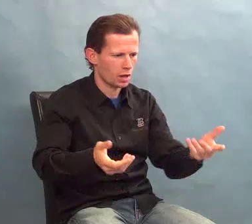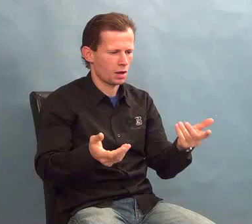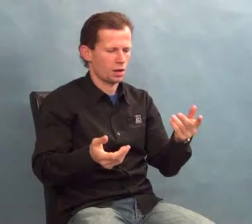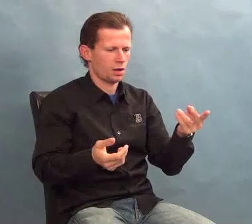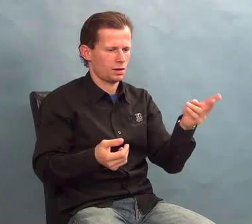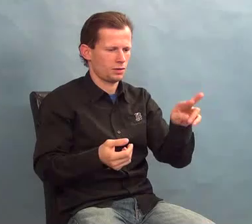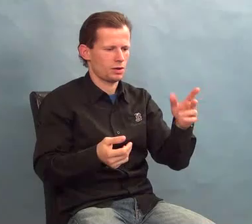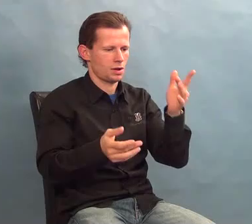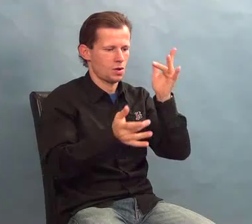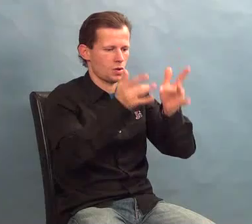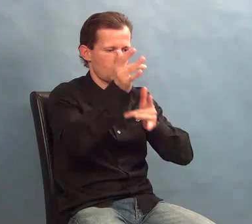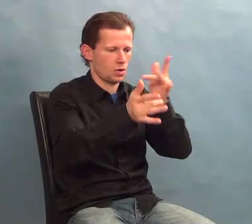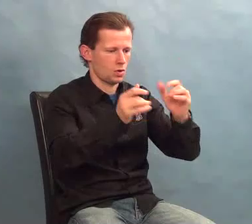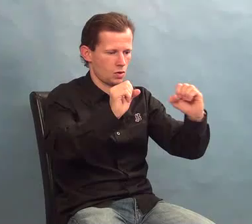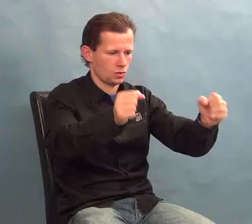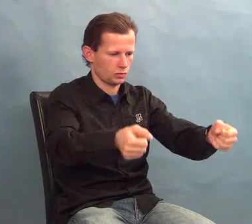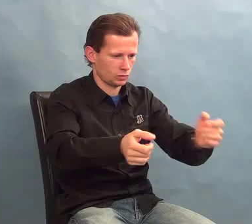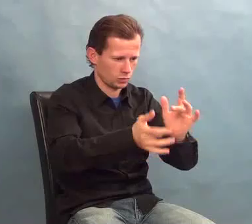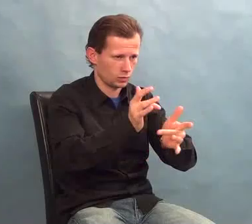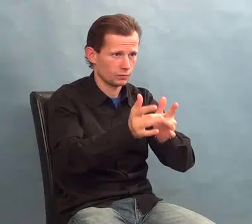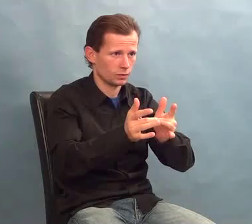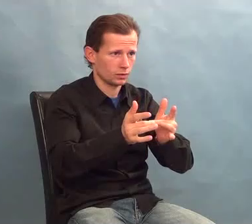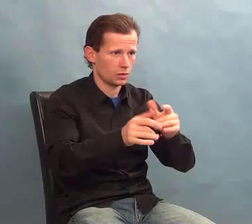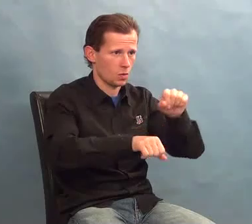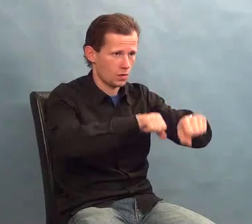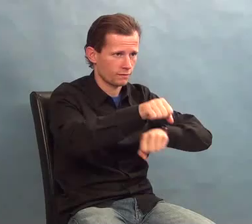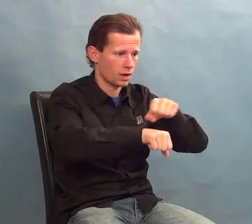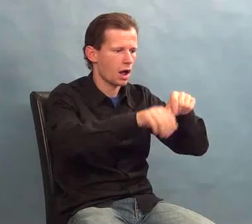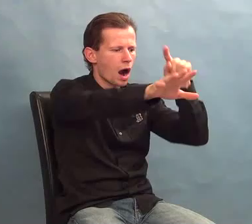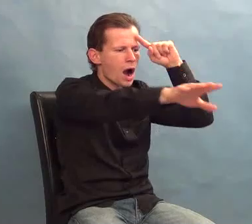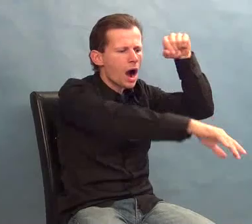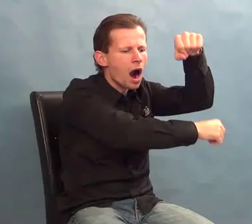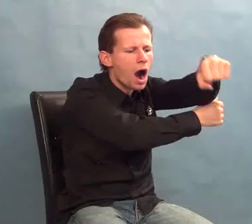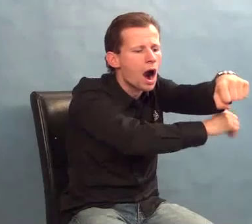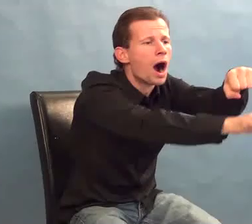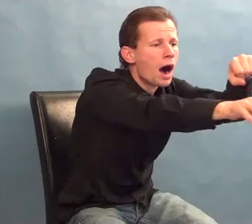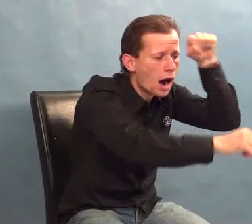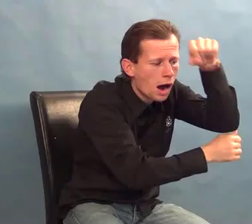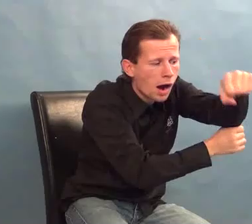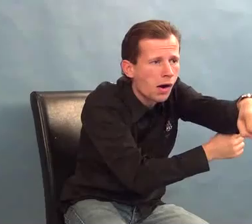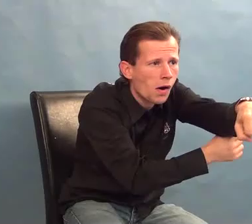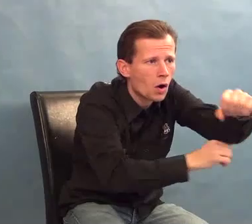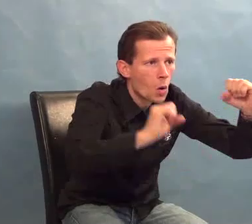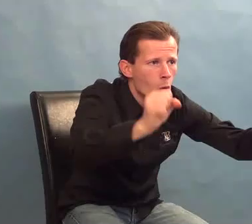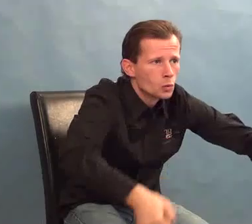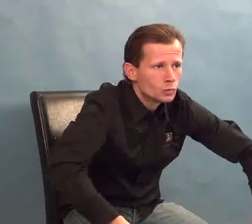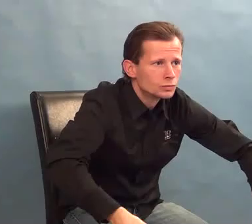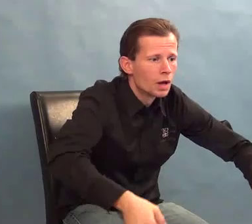Drugie to rower szosowy, na którym człowiek jest przechylony do przodu.